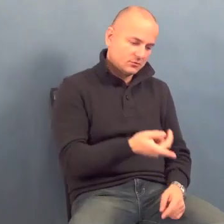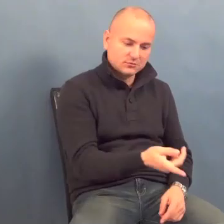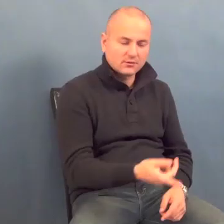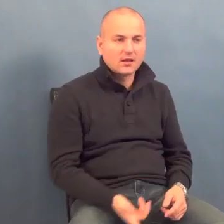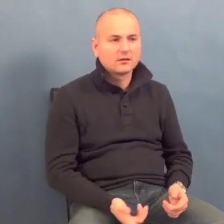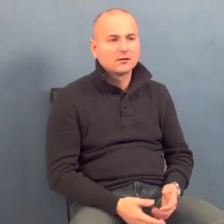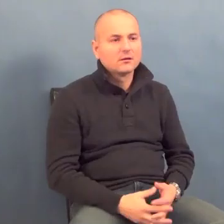Ja tak myślę.